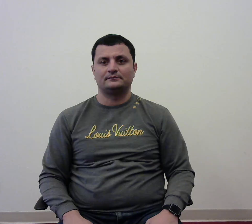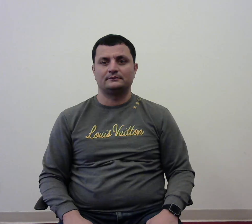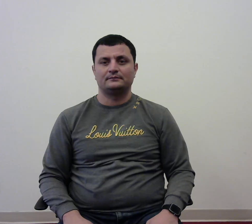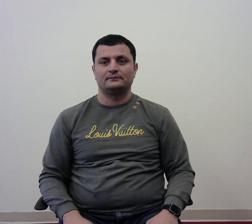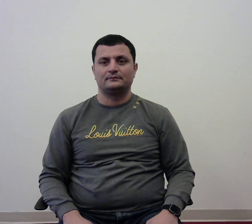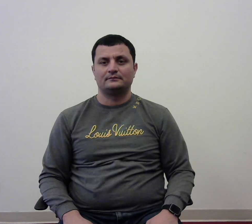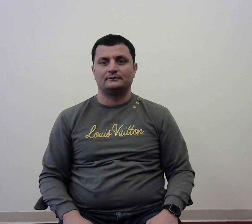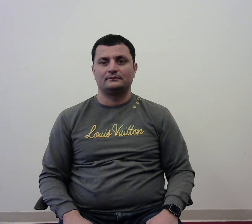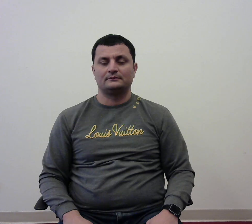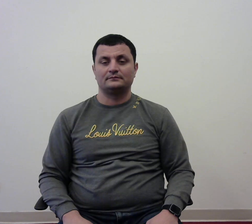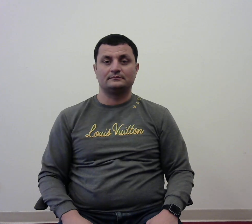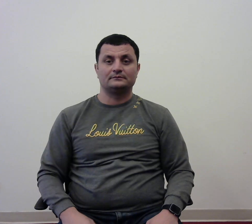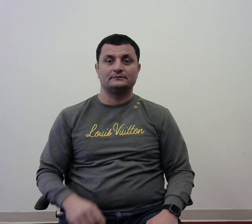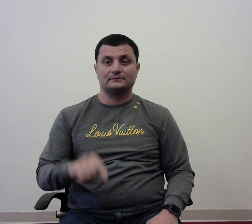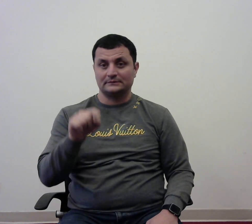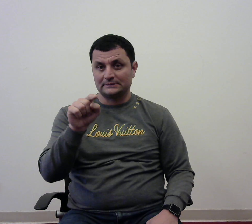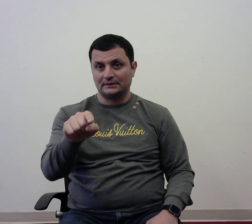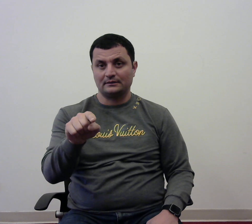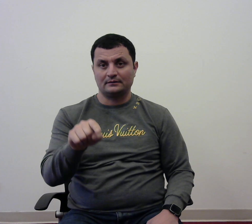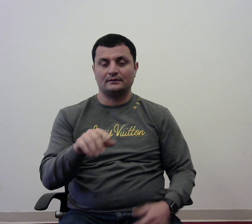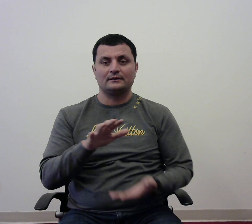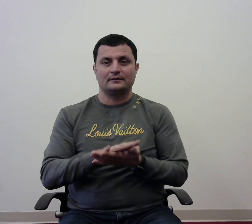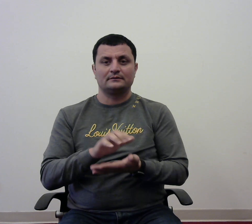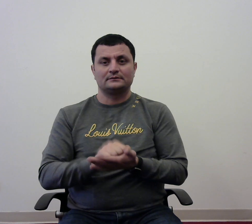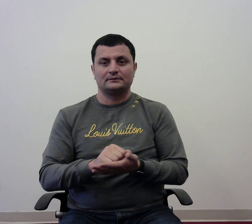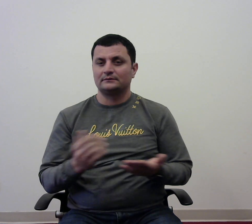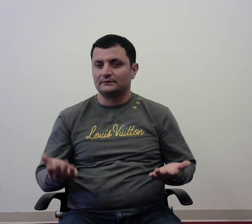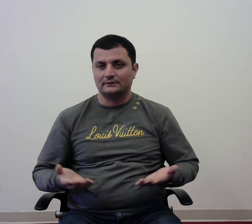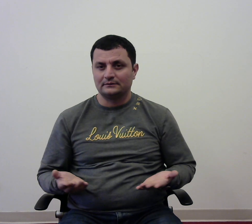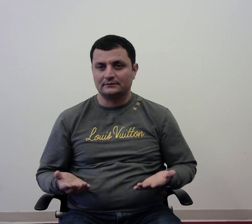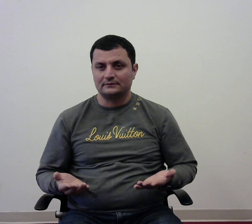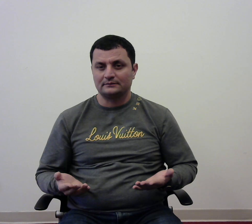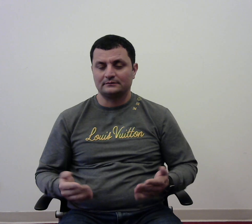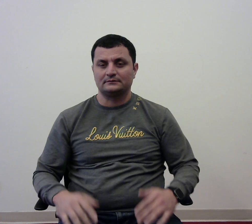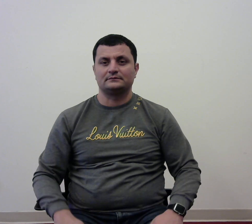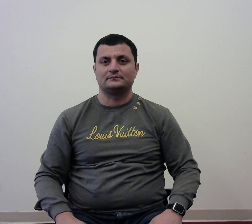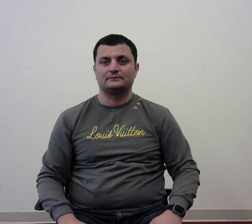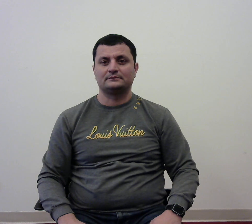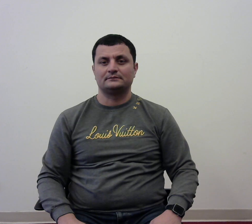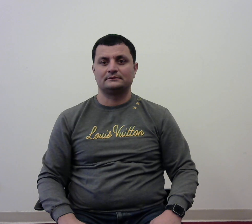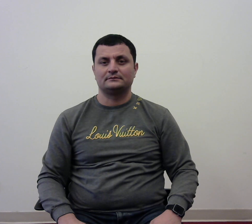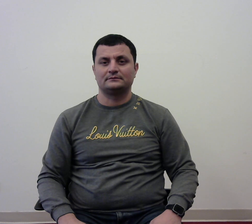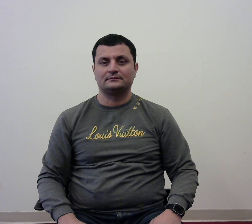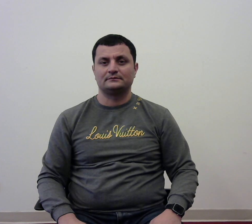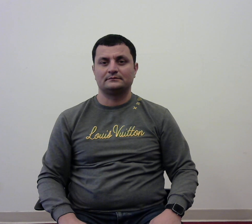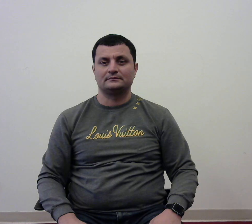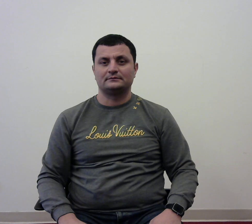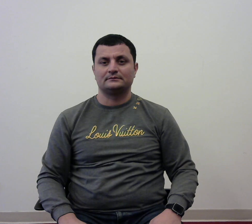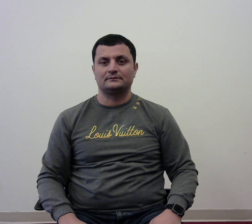Sənin ləqəbin nədir?